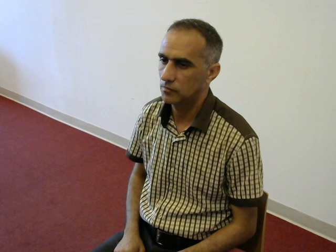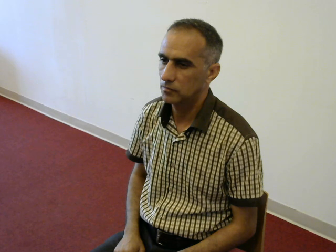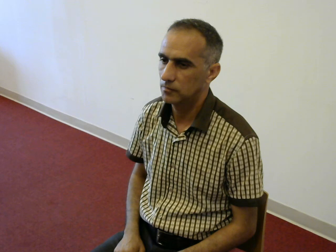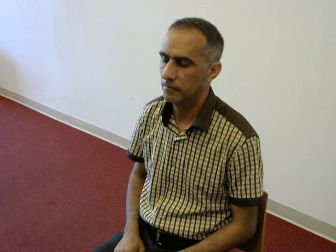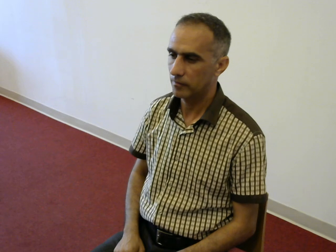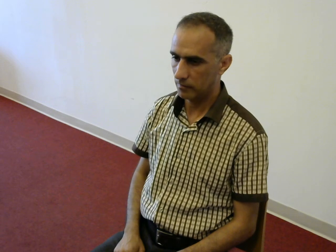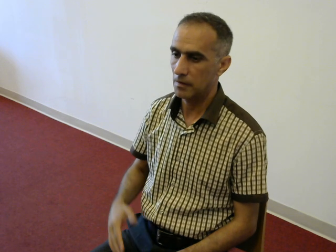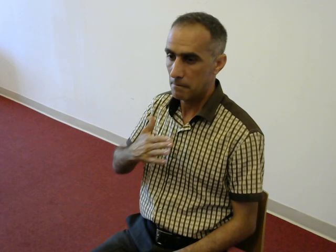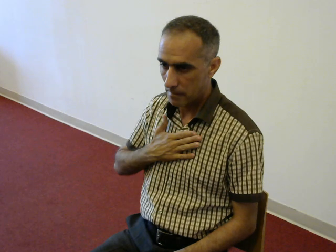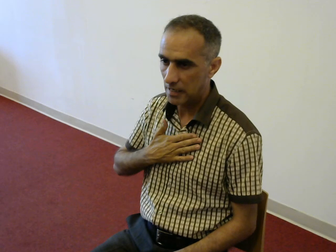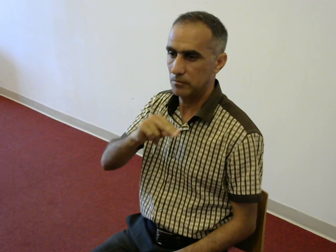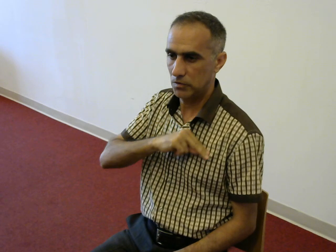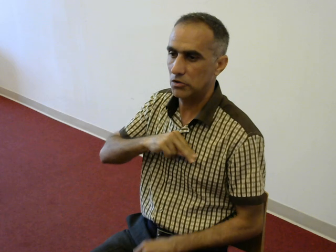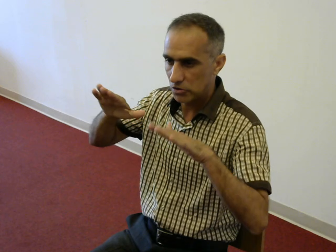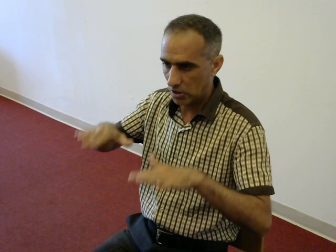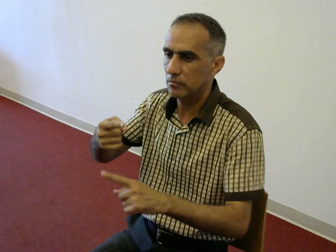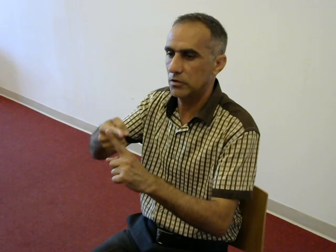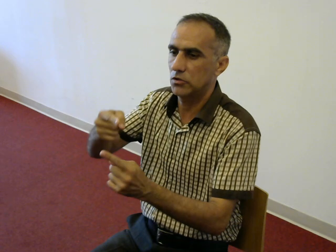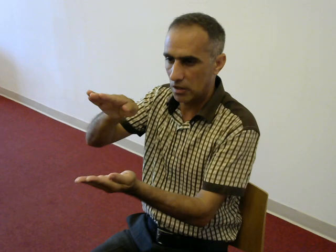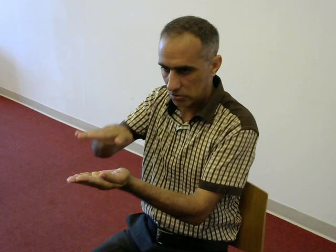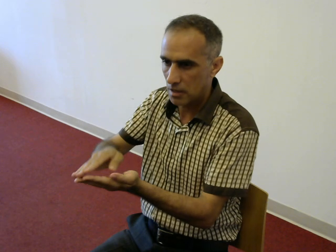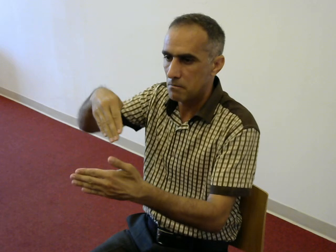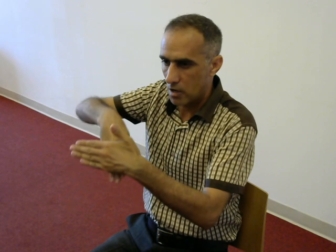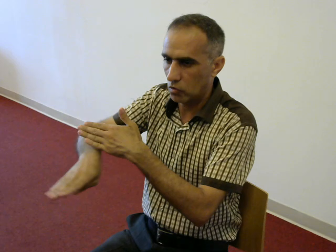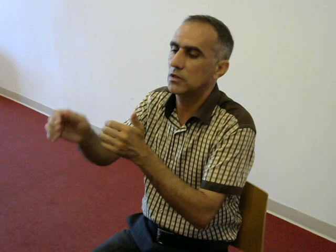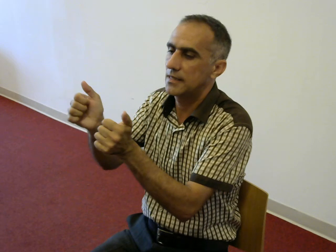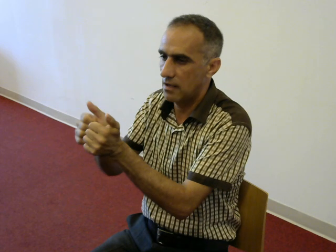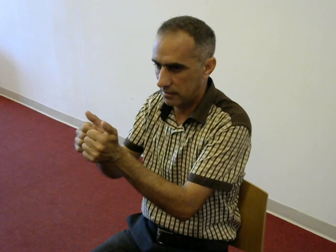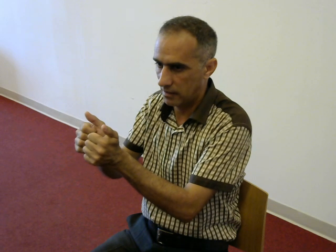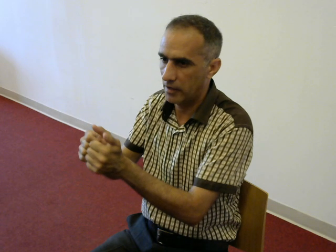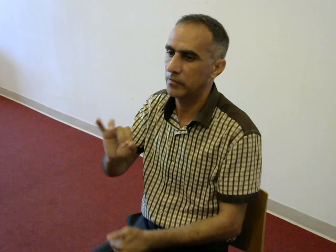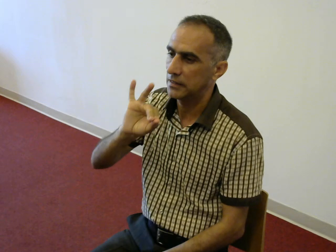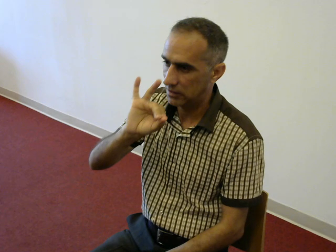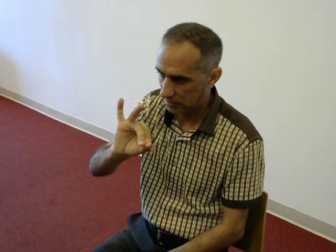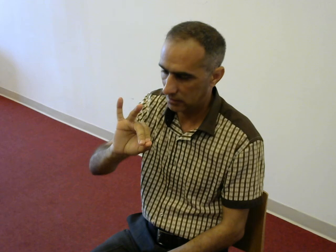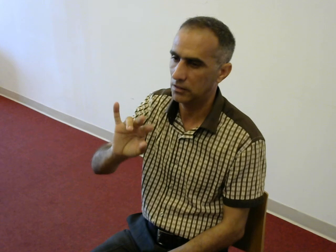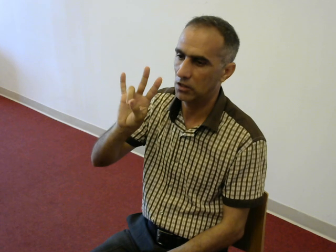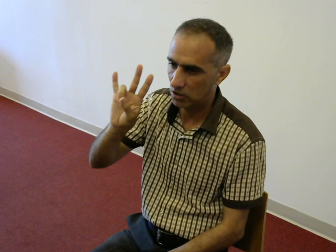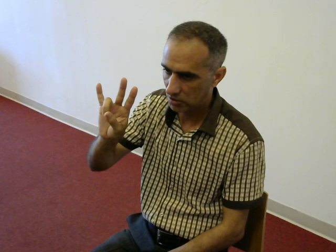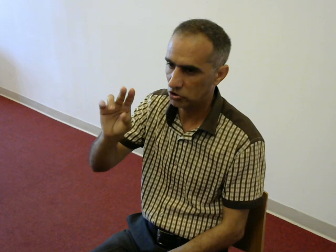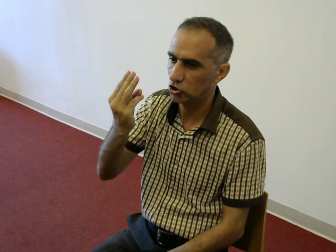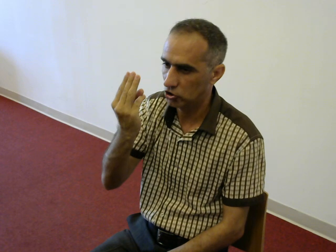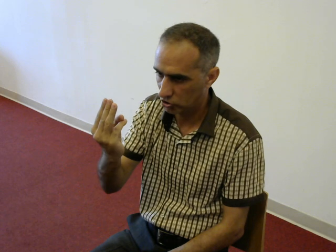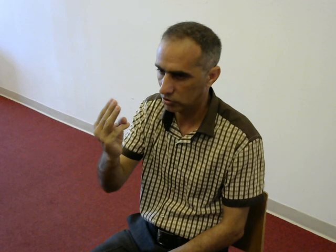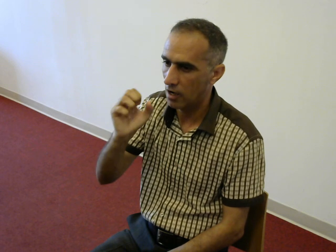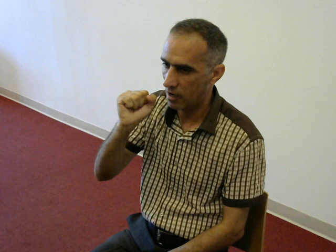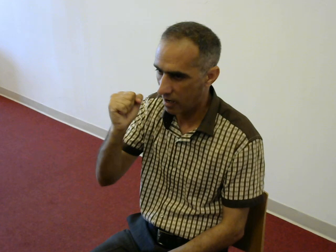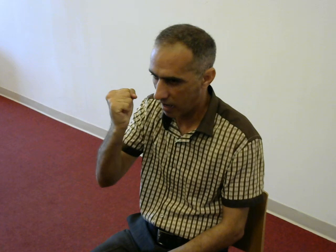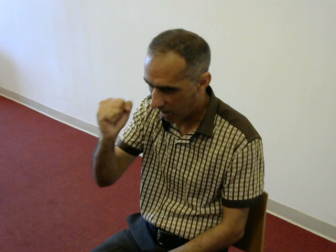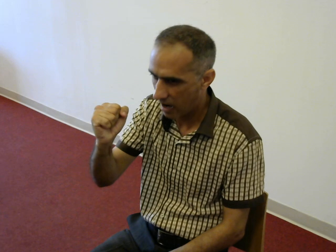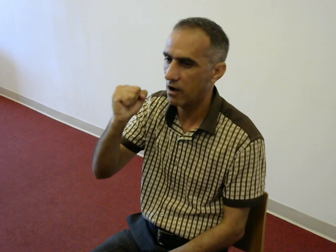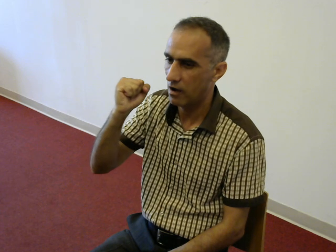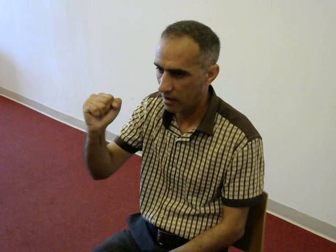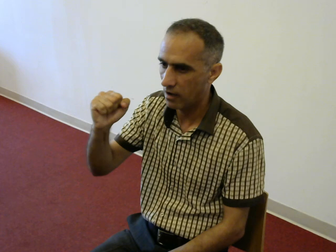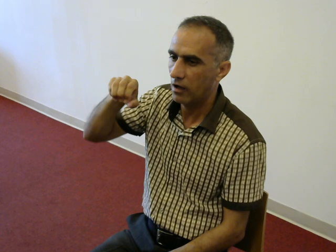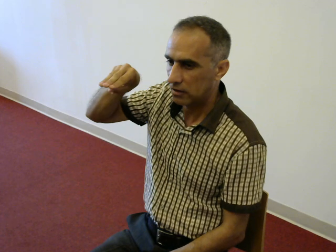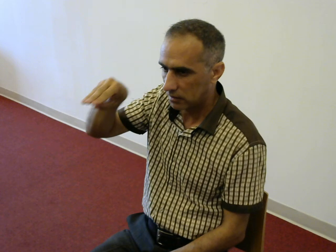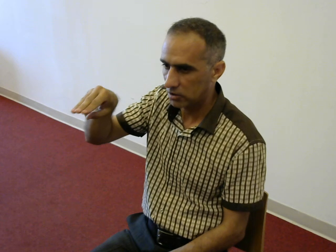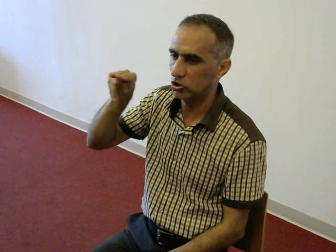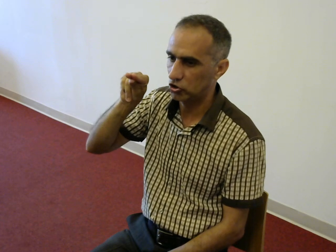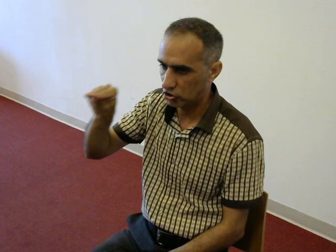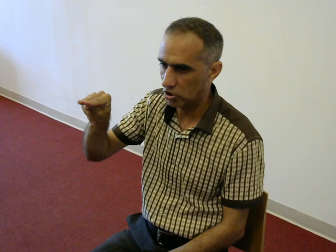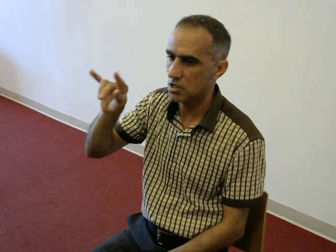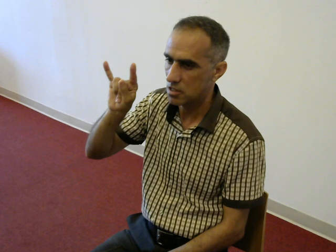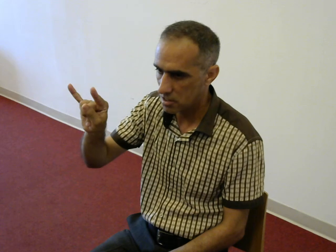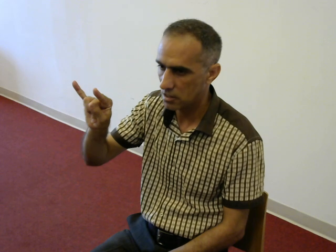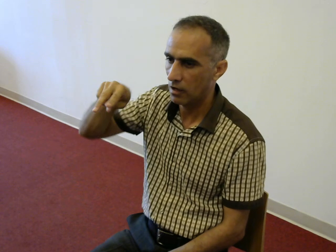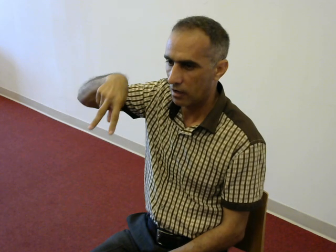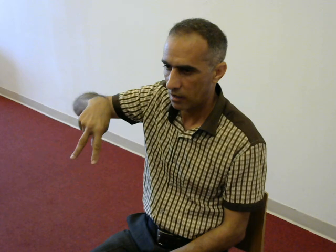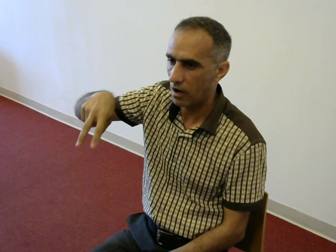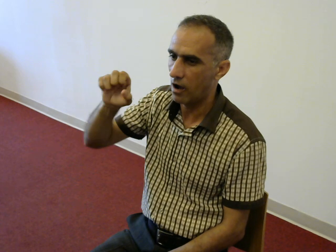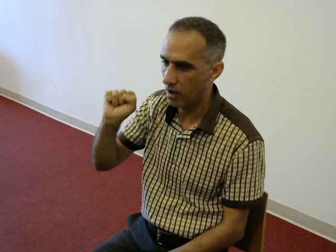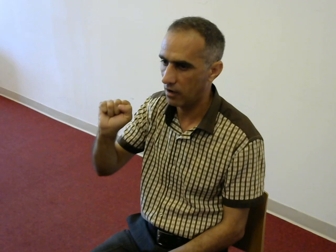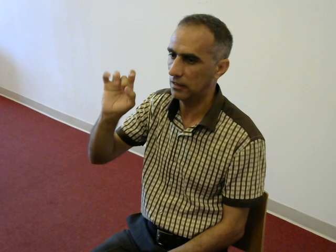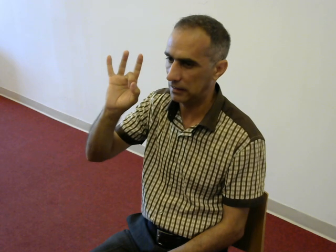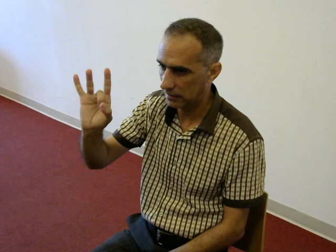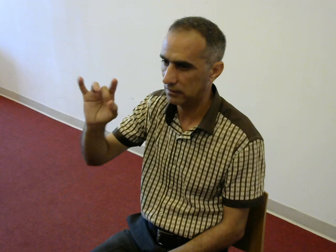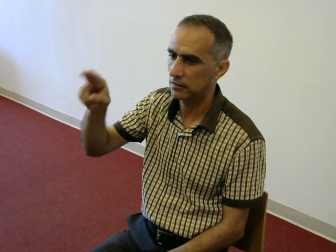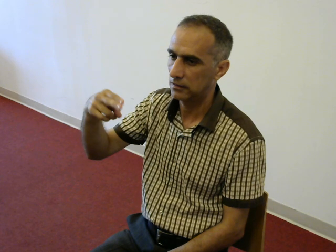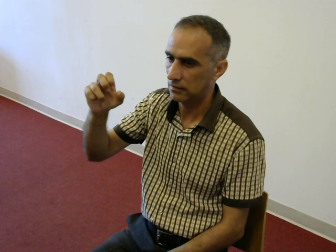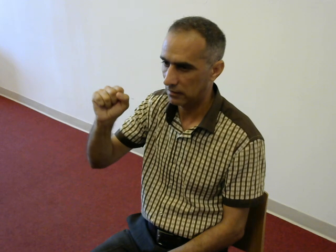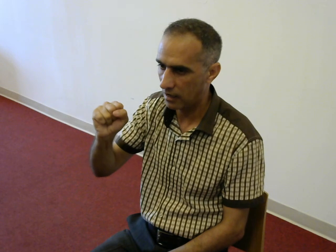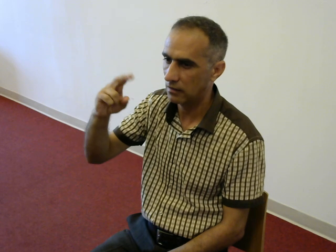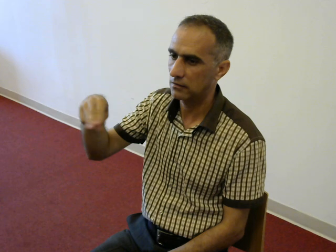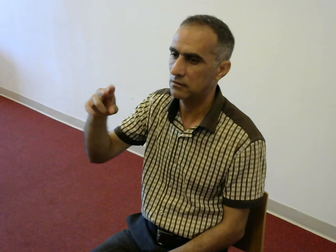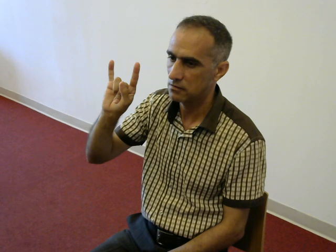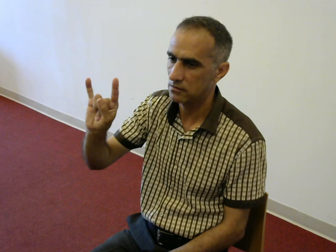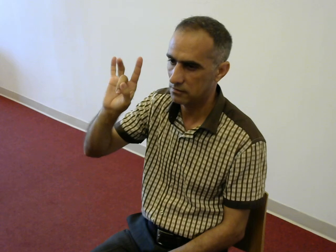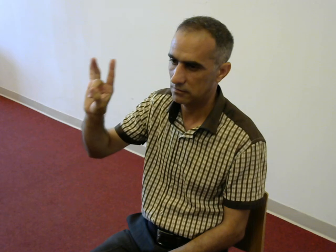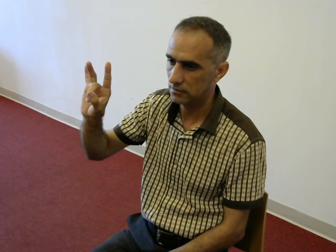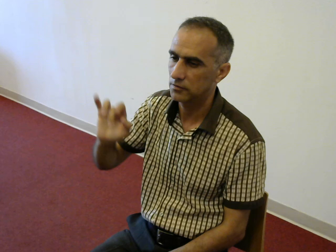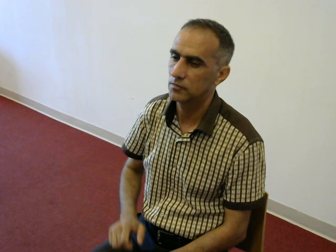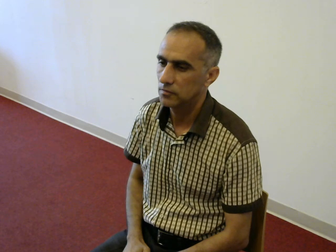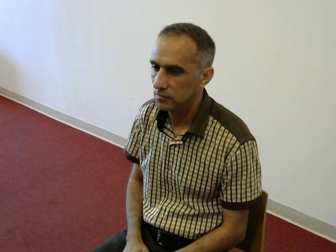Mənim iş yerim İnşaatçılar metrosunun yanındadadır